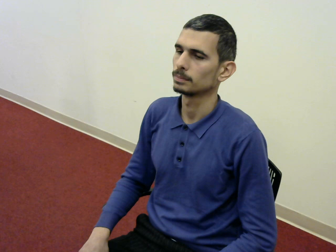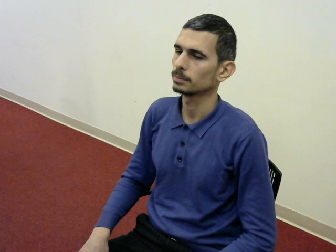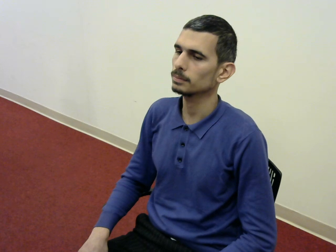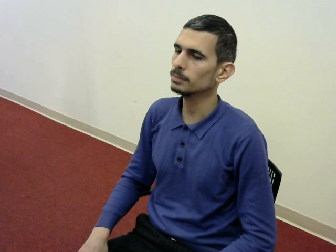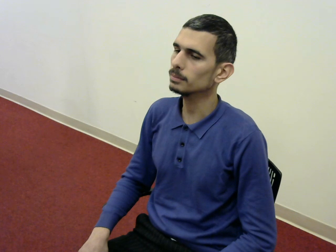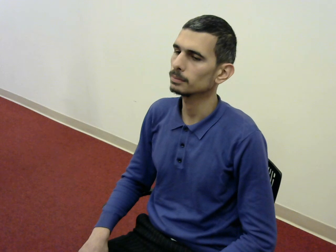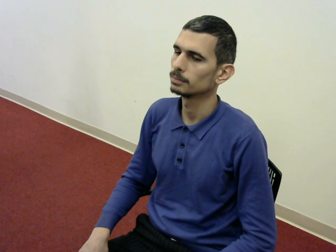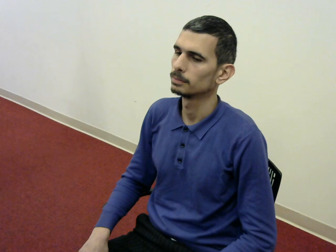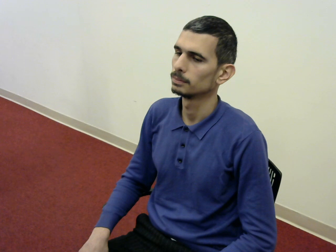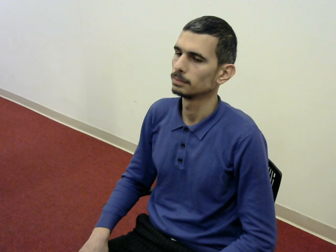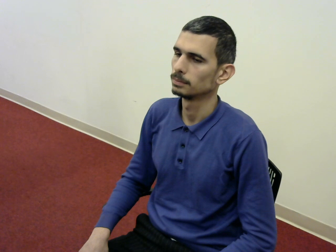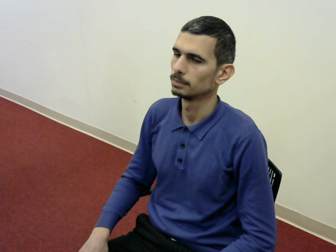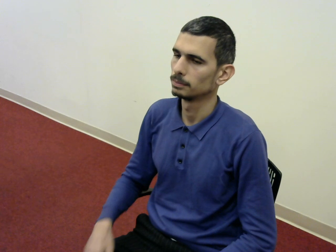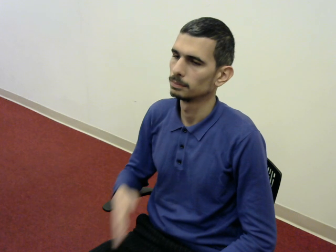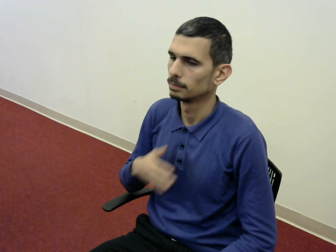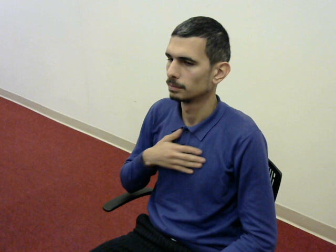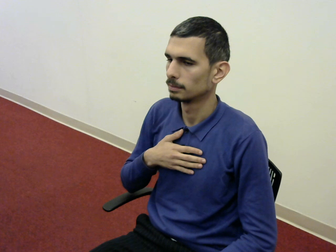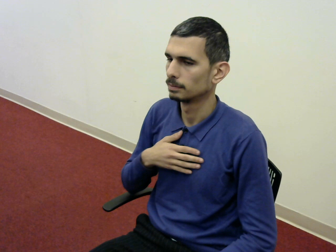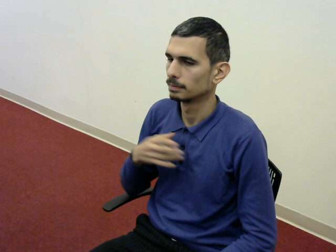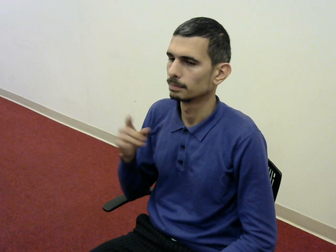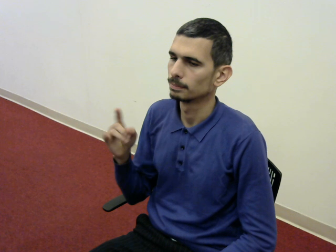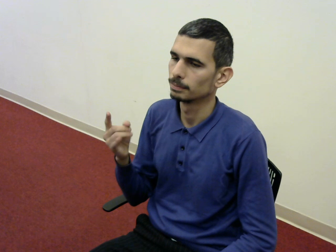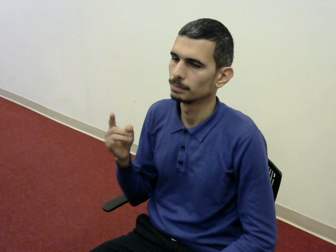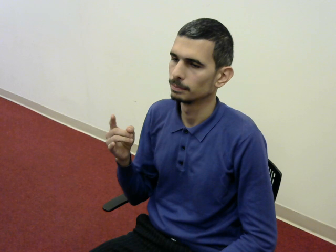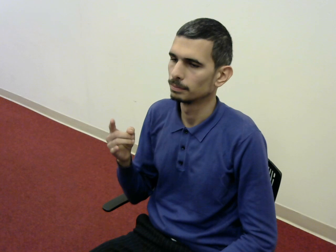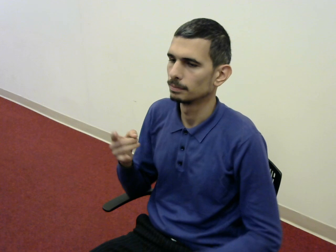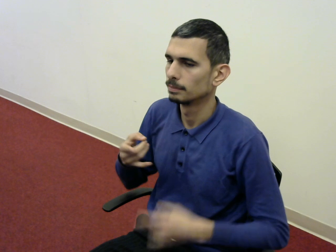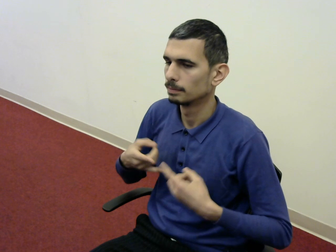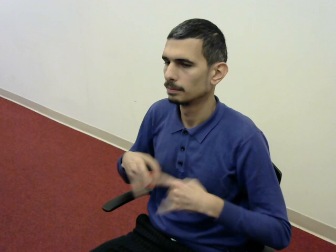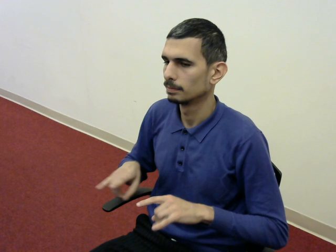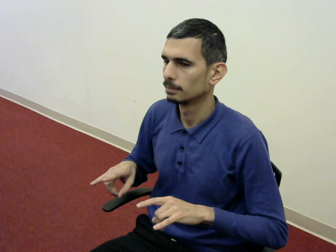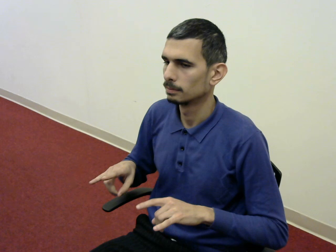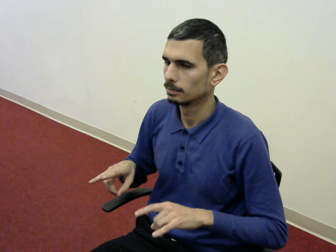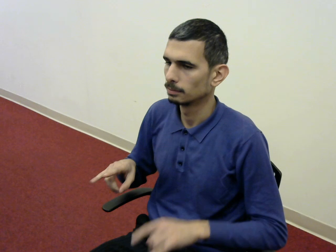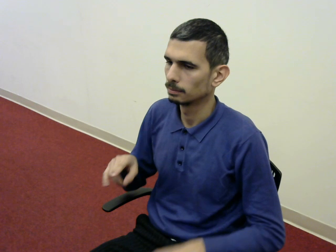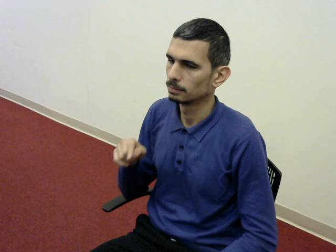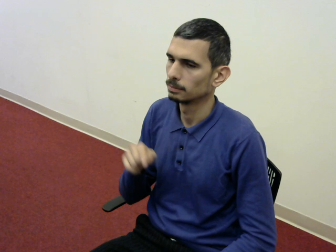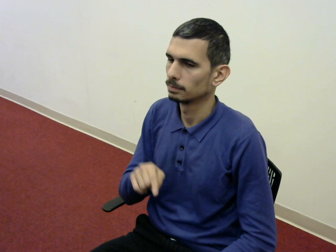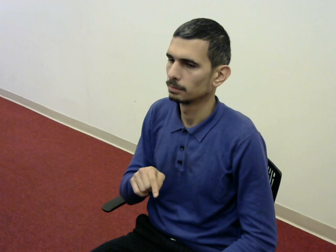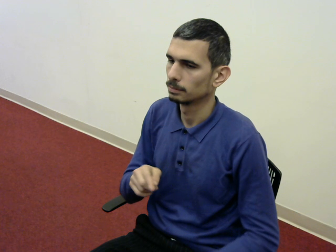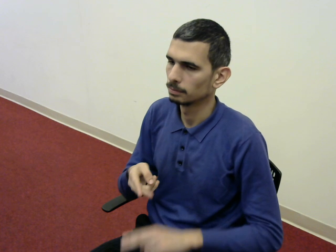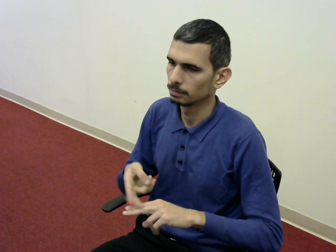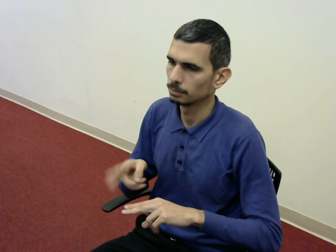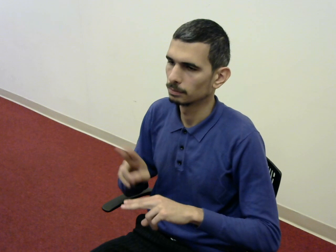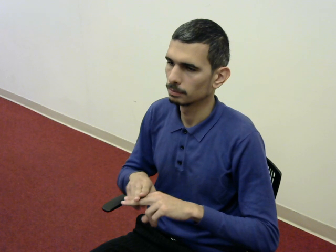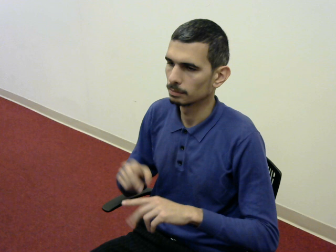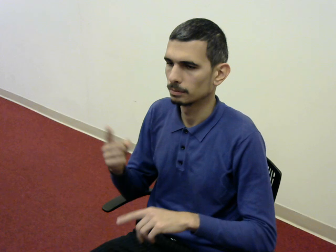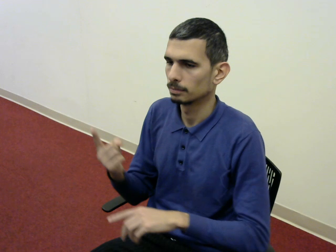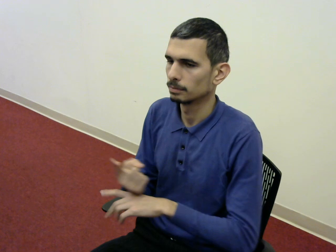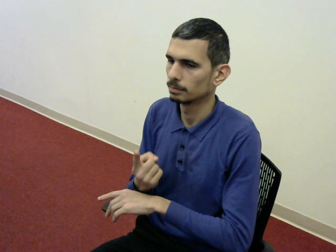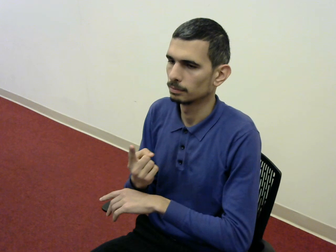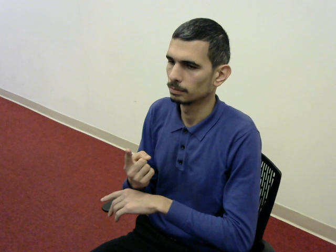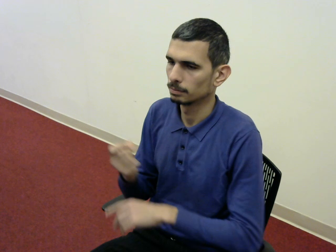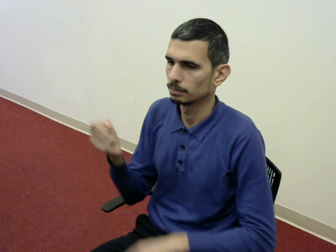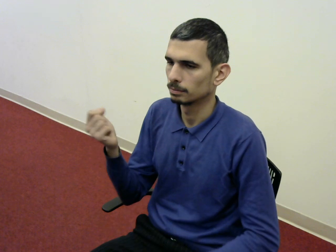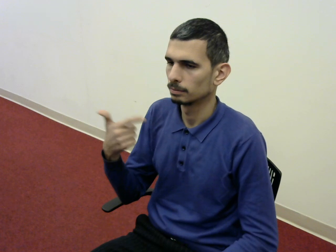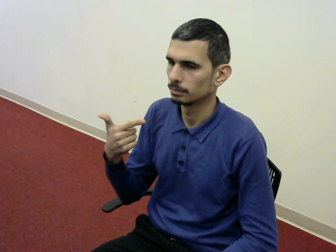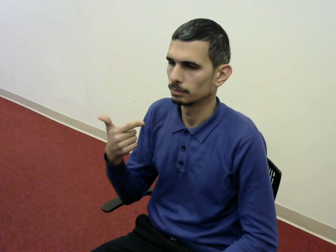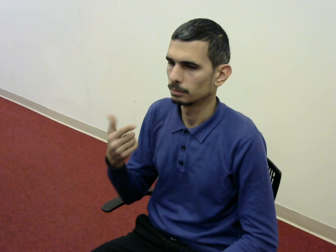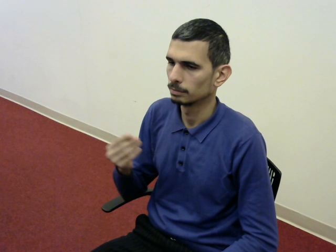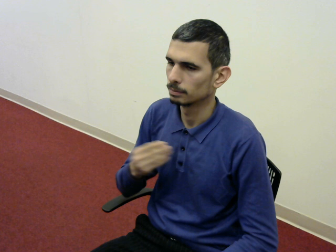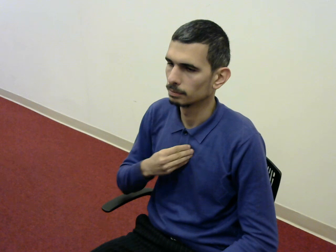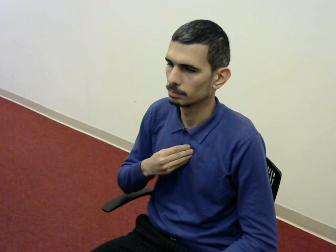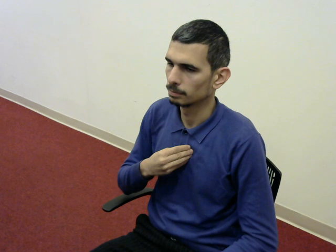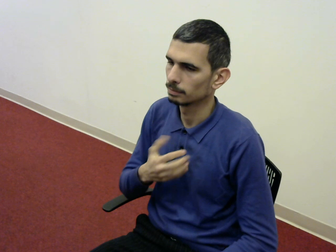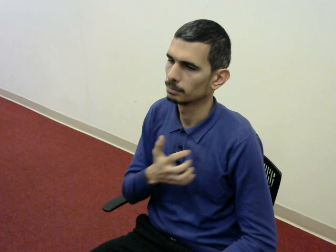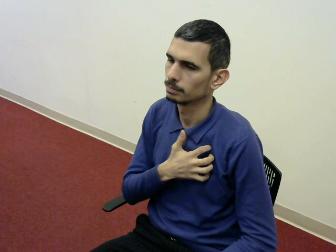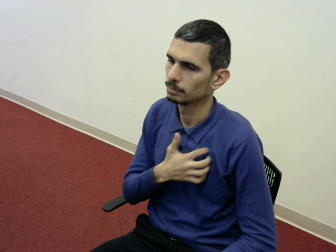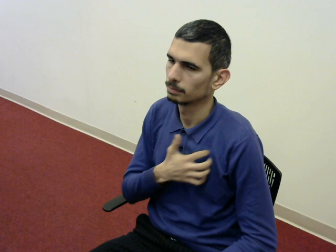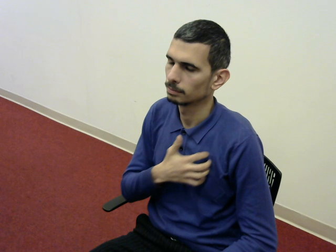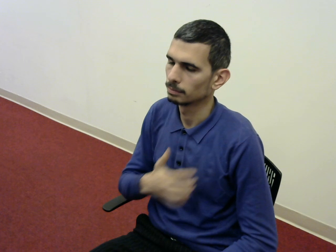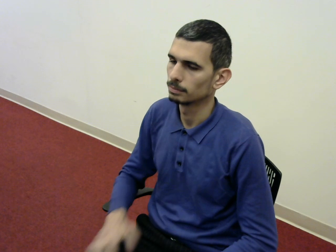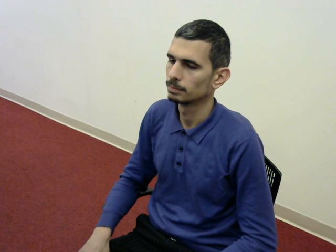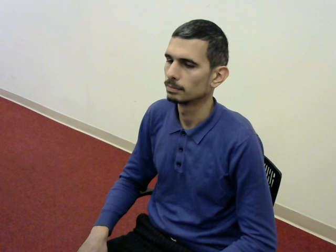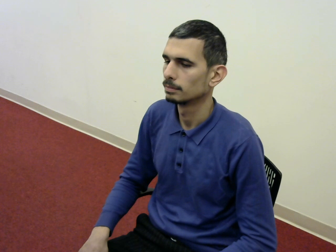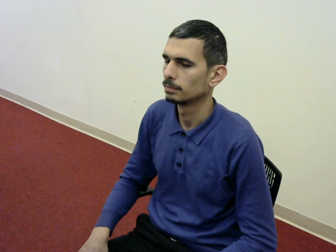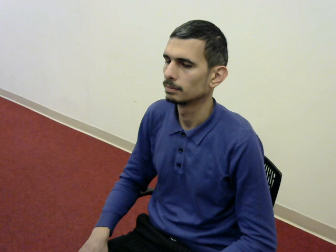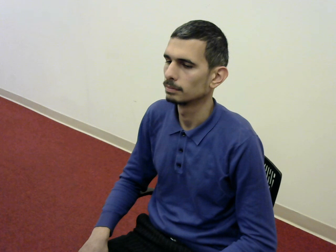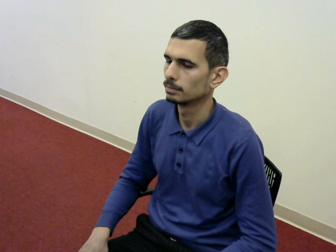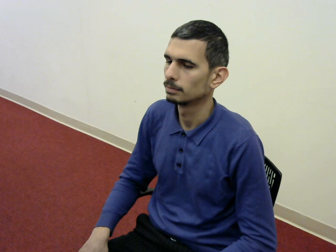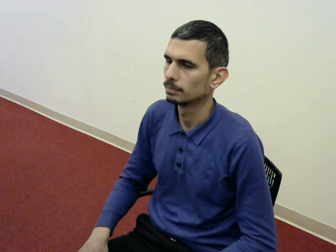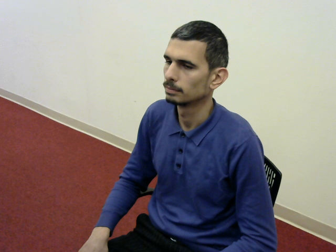Mənim uşağım anadan olub, ona görə birdəfəlik müavinət almaq istəyirəm